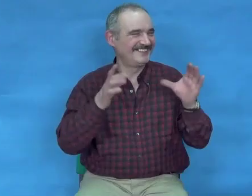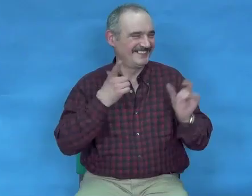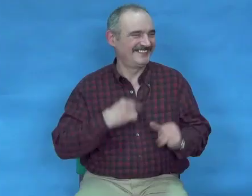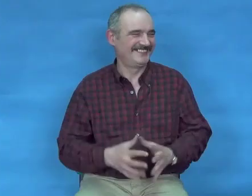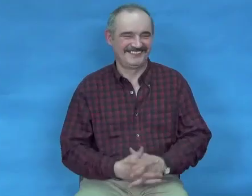Aha.